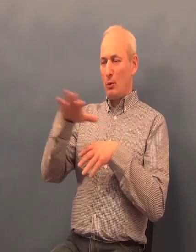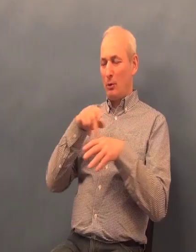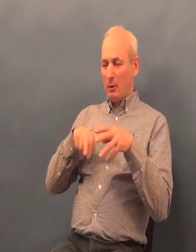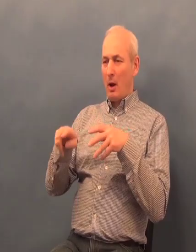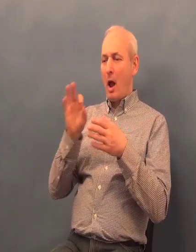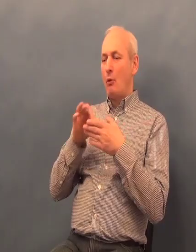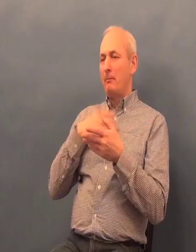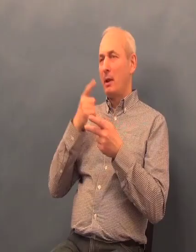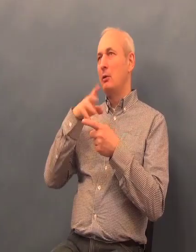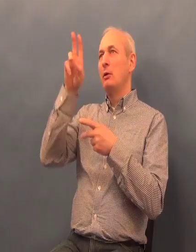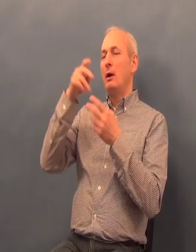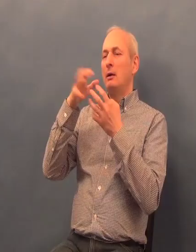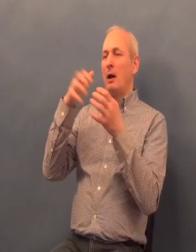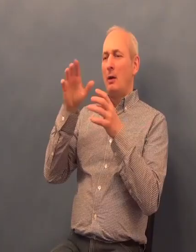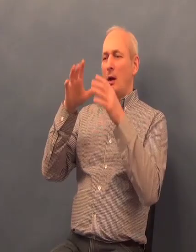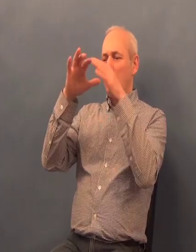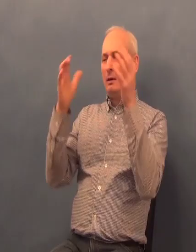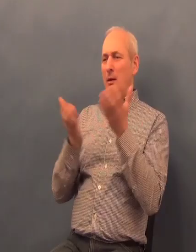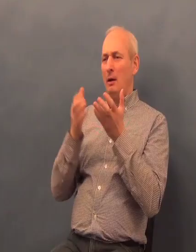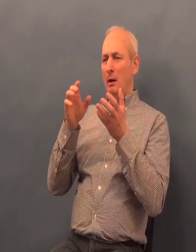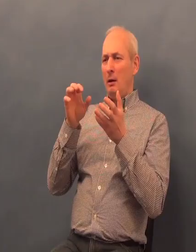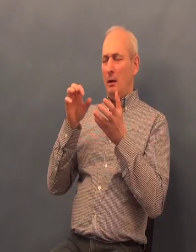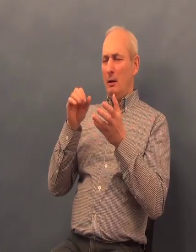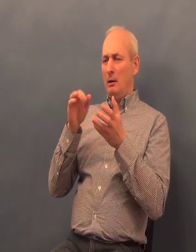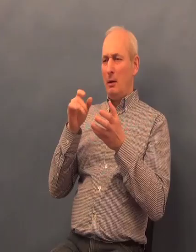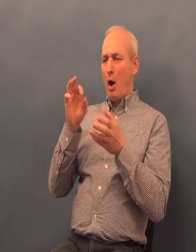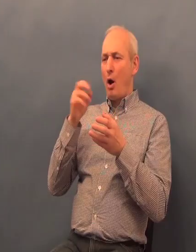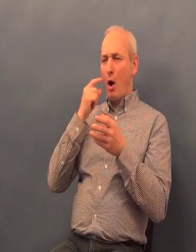W pewnym momencie pies patrzy w górę i zaczyna szczekać, na górze jest wielka kula, w której są osy.